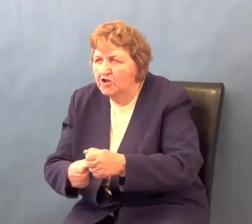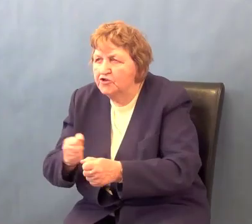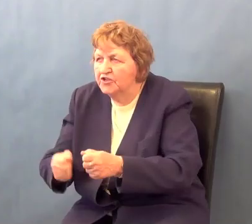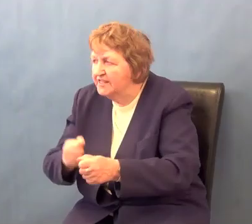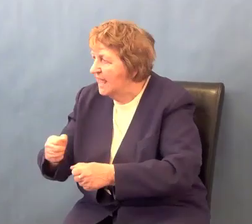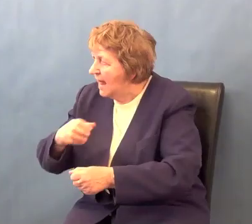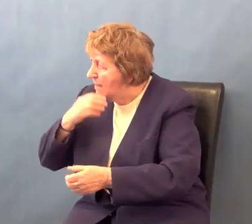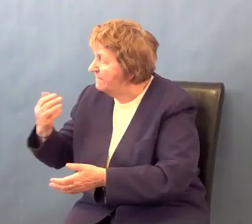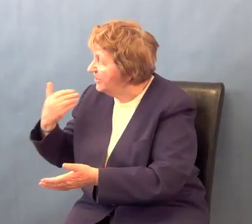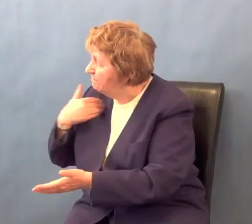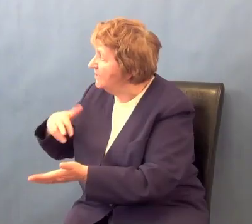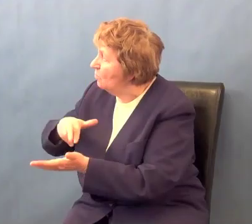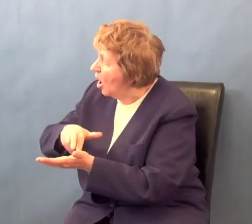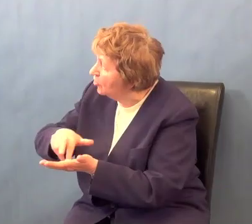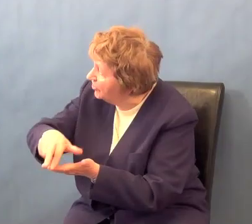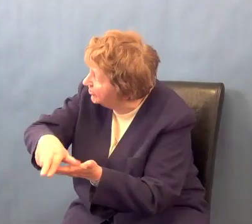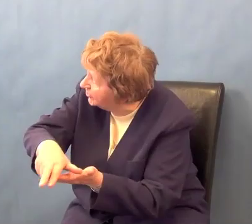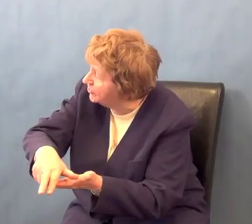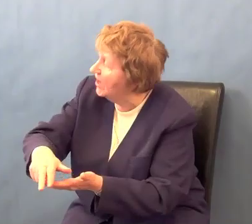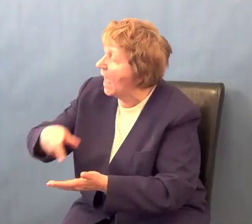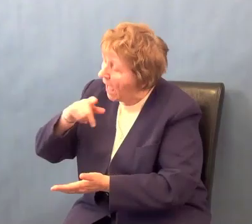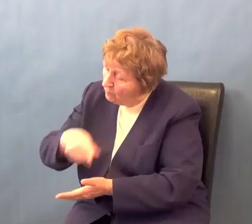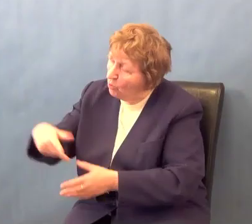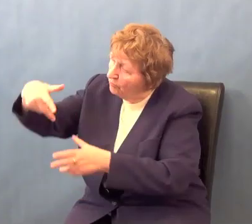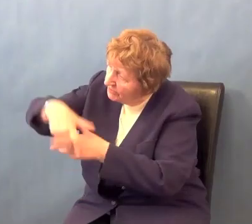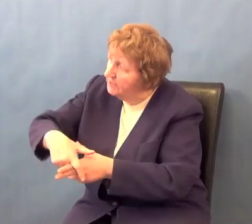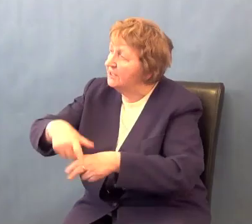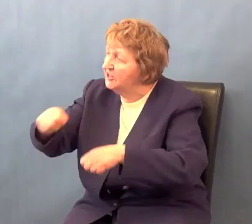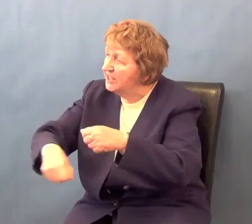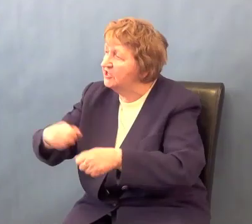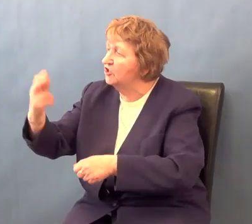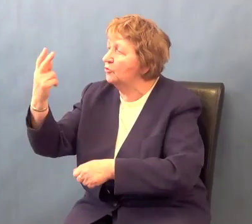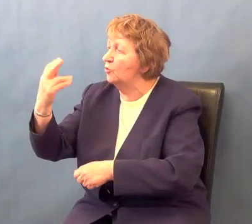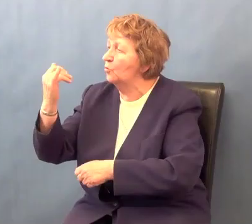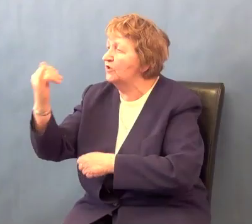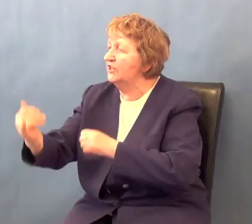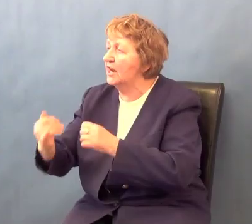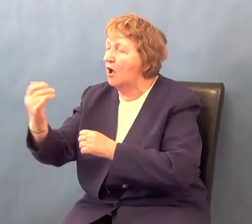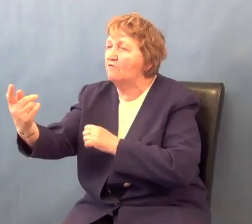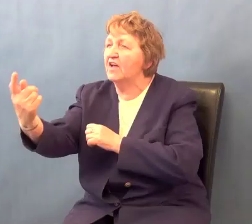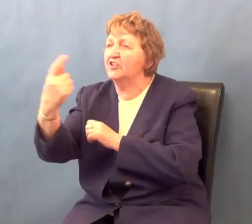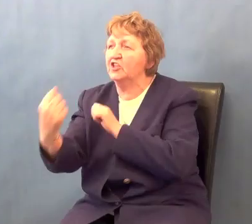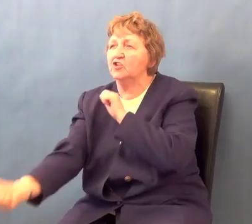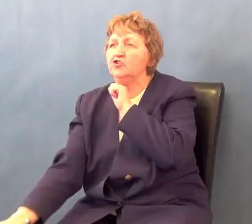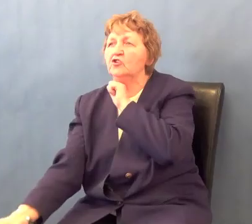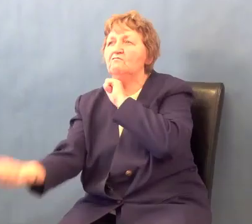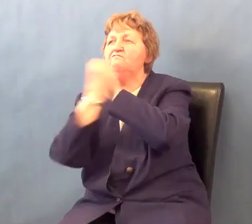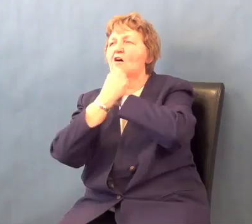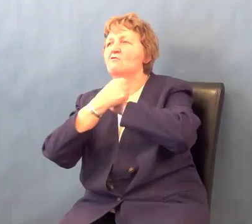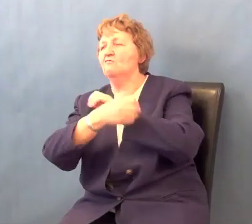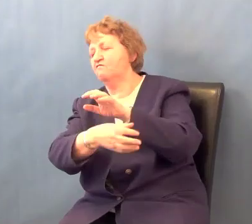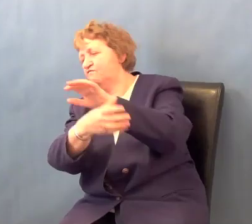Lepiej było iść na piechotę, ale ponieważ siedział na rowerze, to drugi rowerzysta, jadący z naprzeciwka, na niego wpadł.